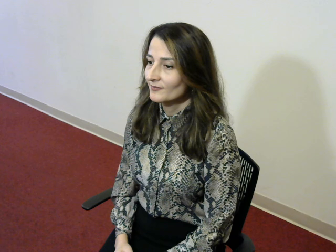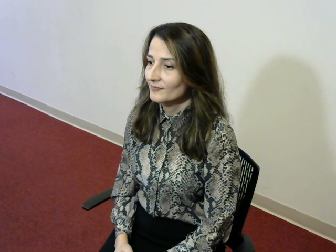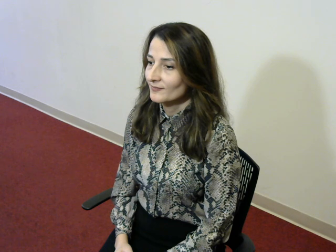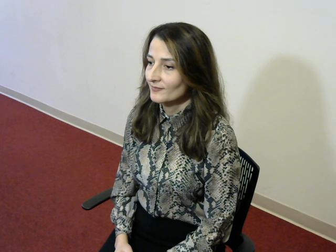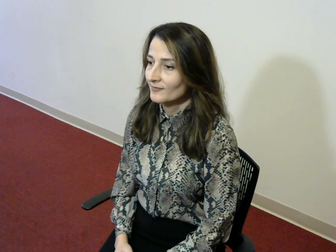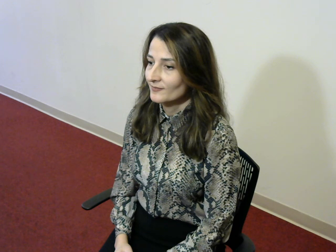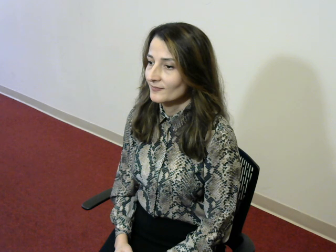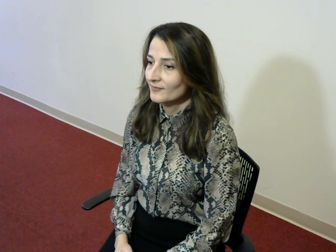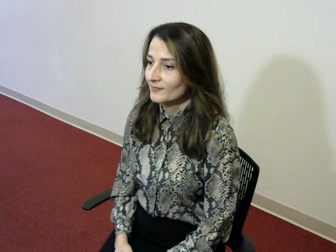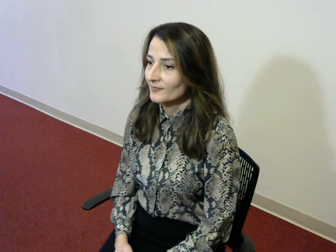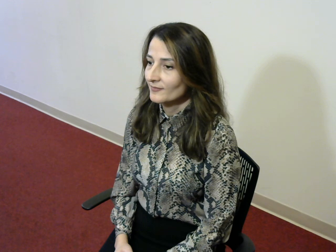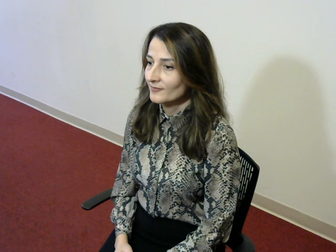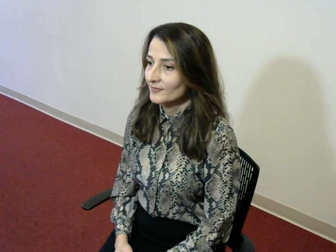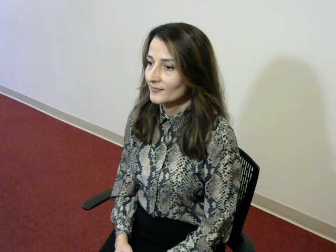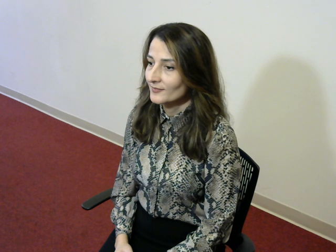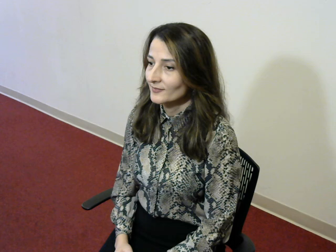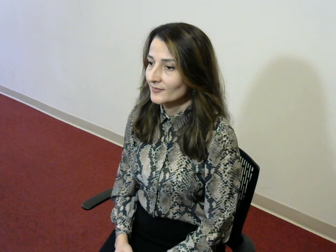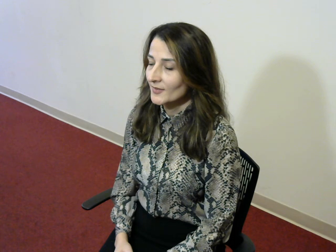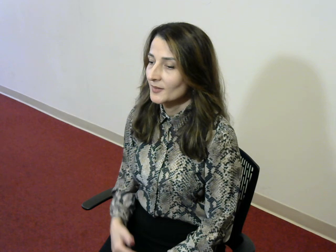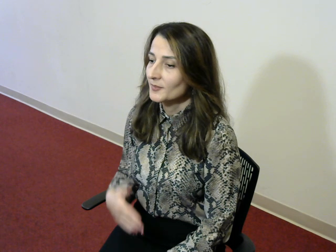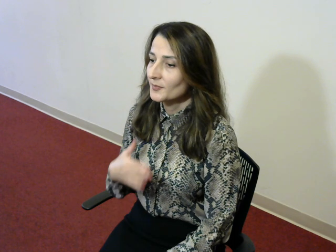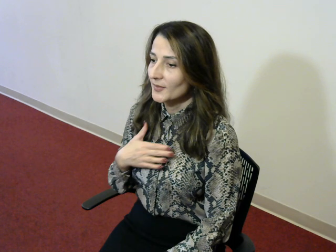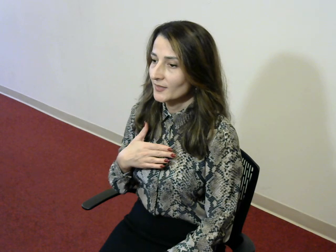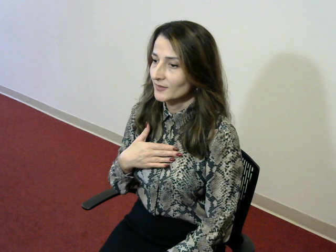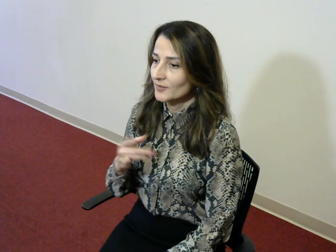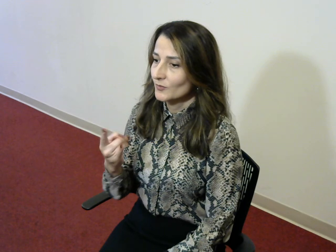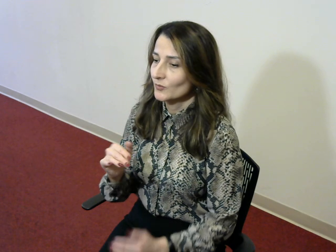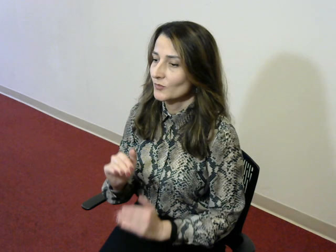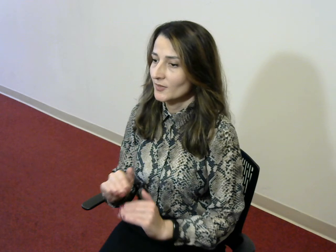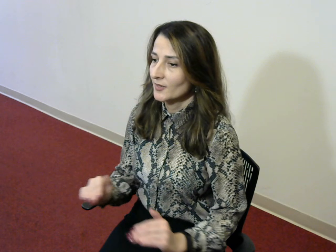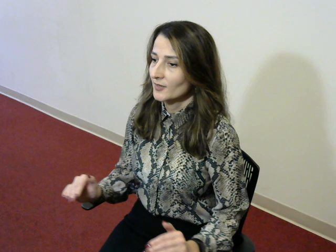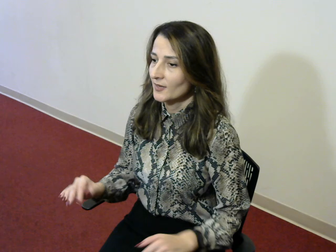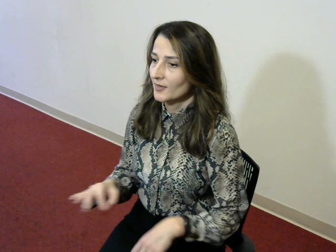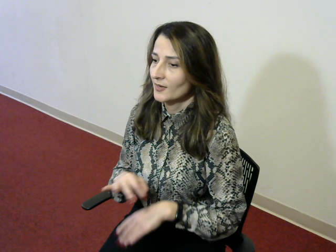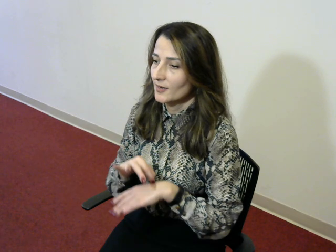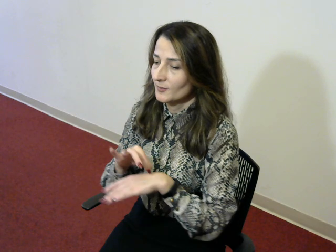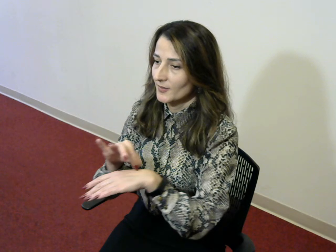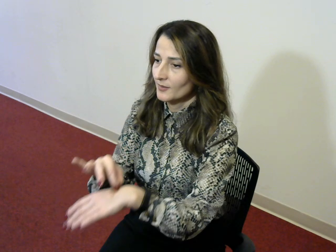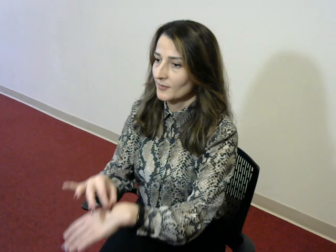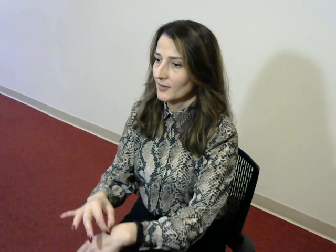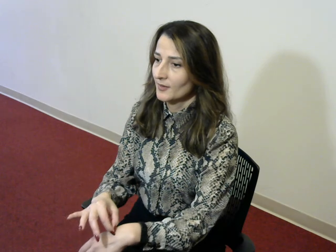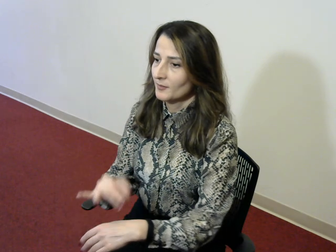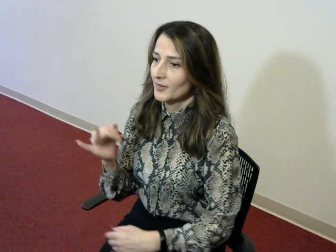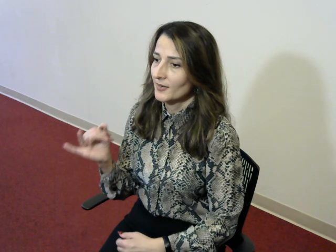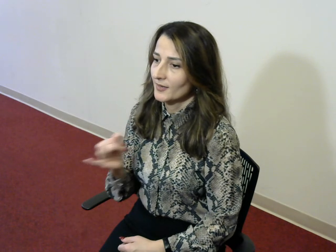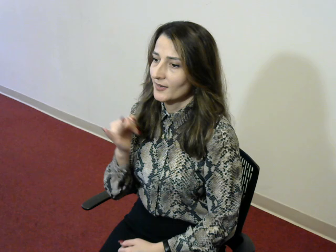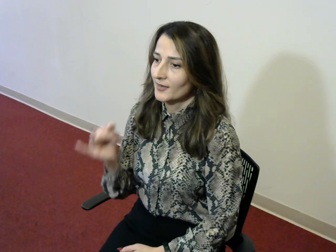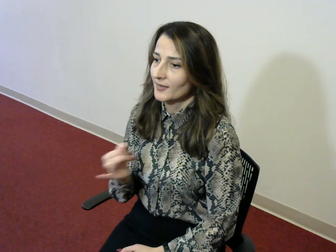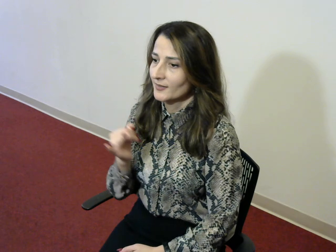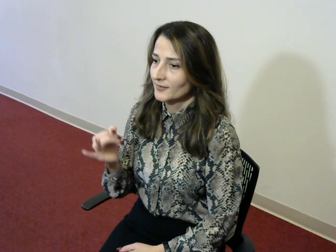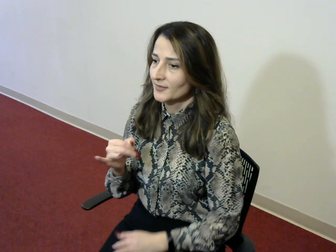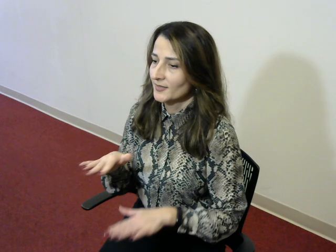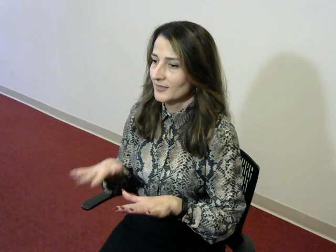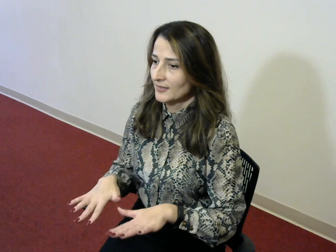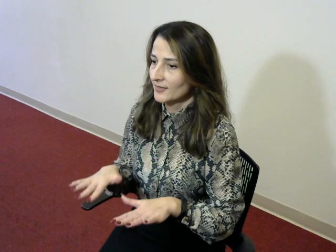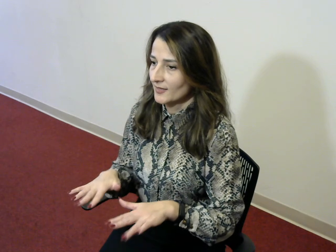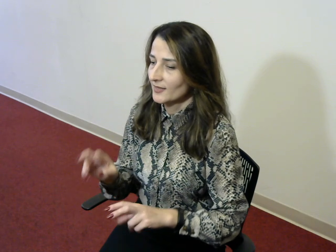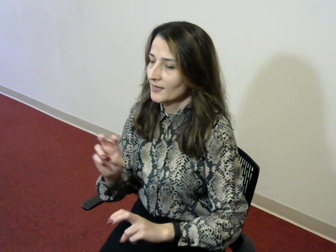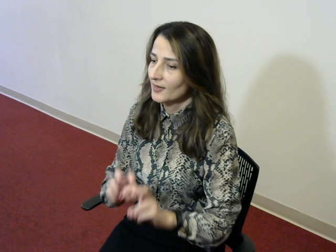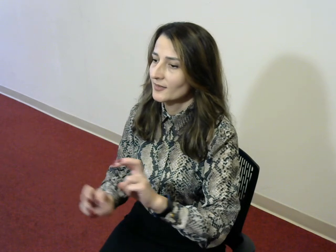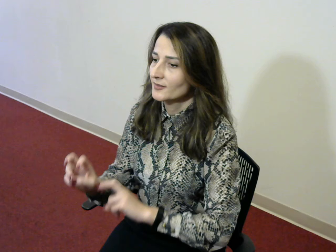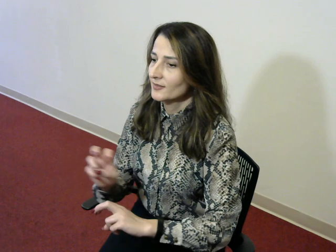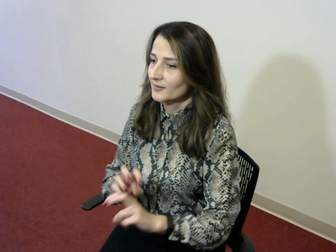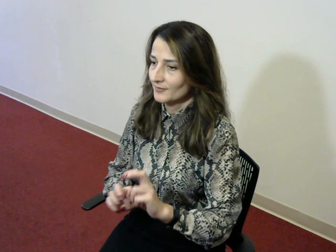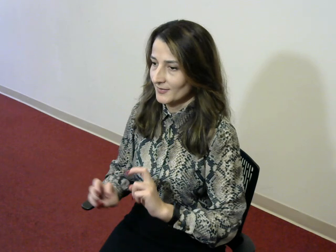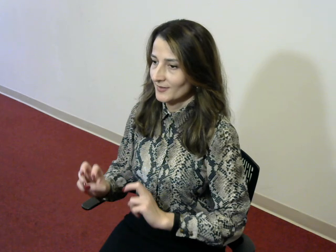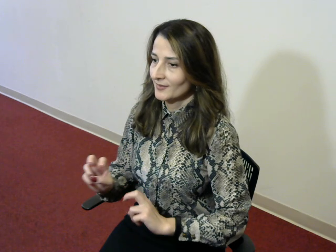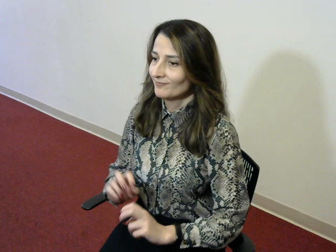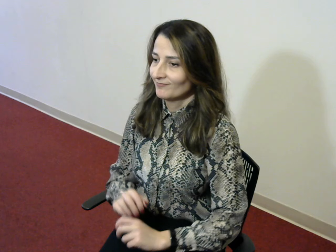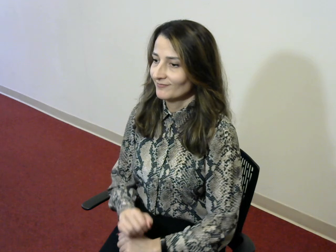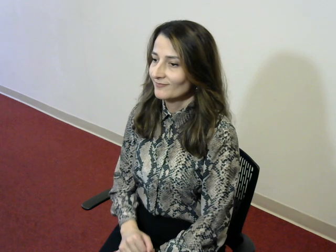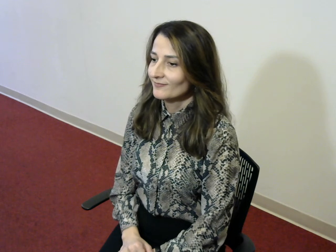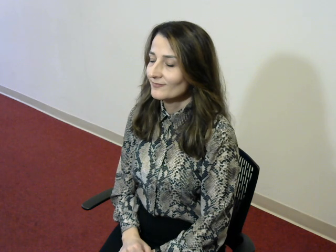Mən uşaqlarımı aparmağa maraqlı yer axtarıram